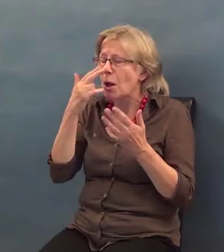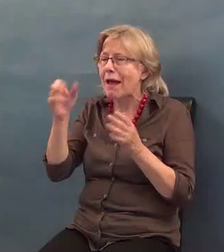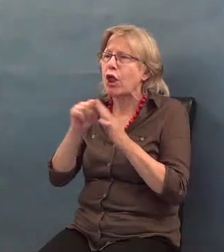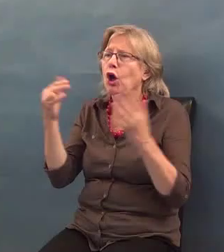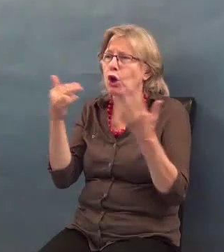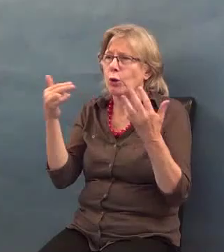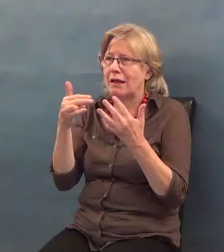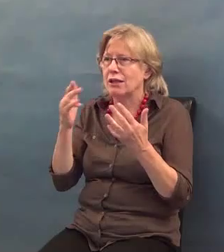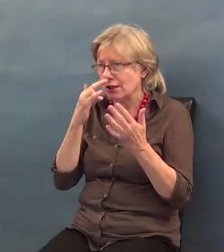Zobaczę w klubie.